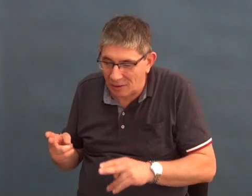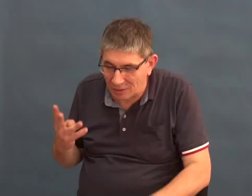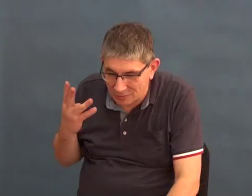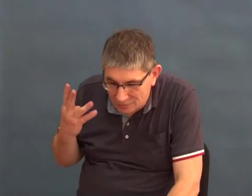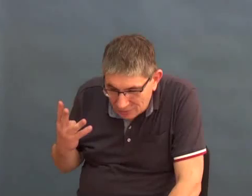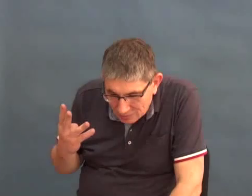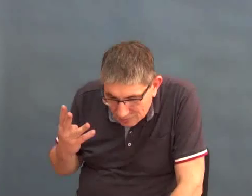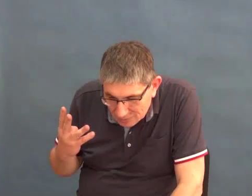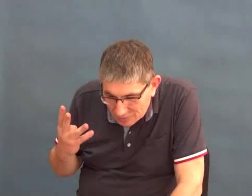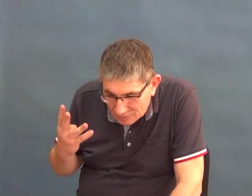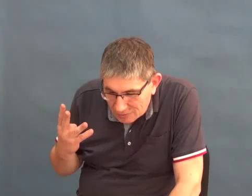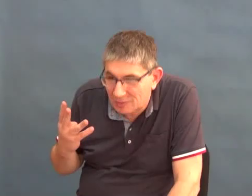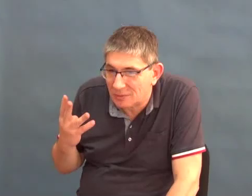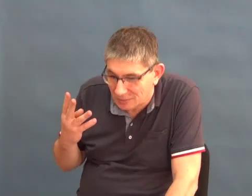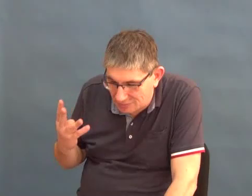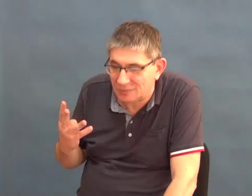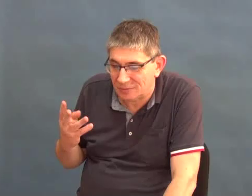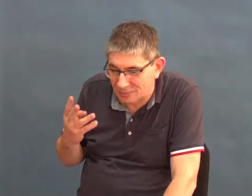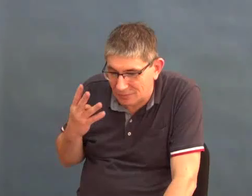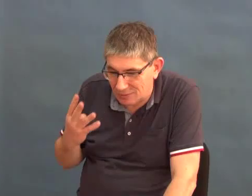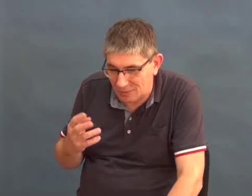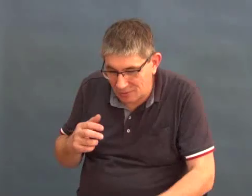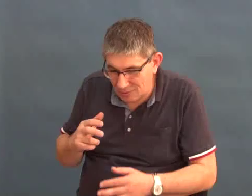Cztery...